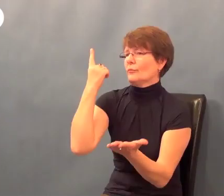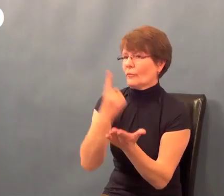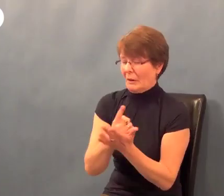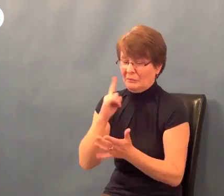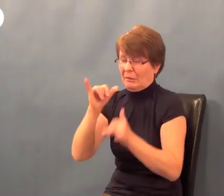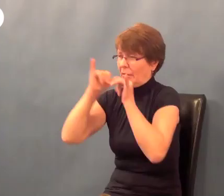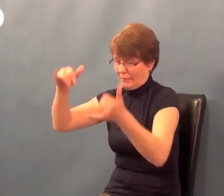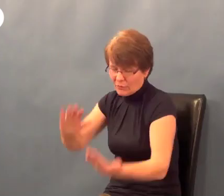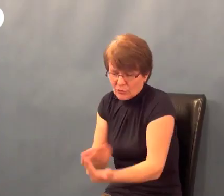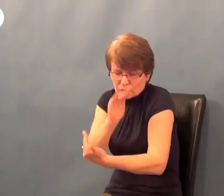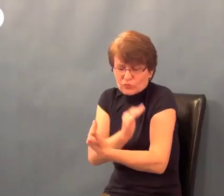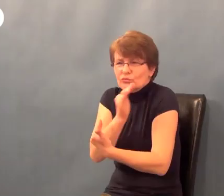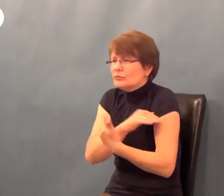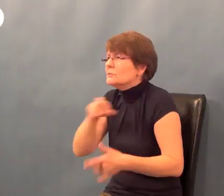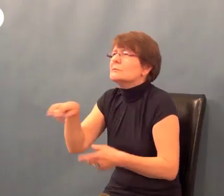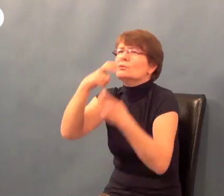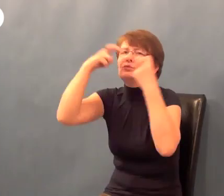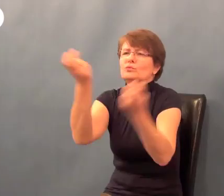Chłopiec nadal krzyczał, pogłaskał psa i zaczął się rozglądać za żabą.